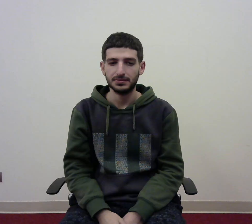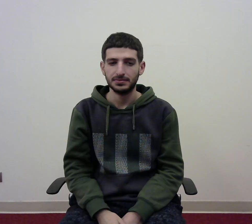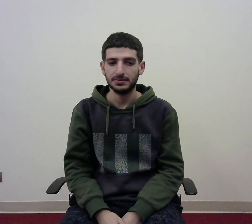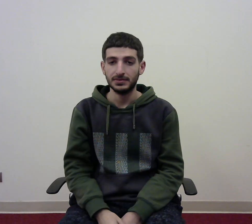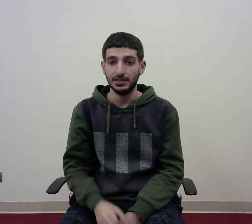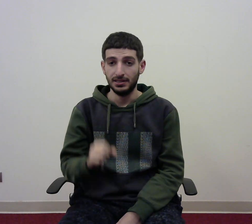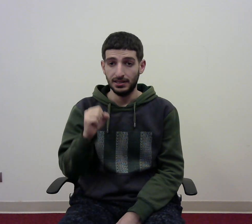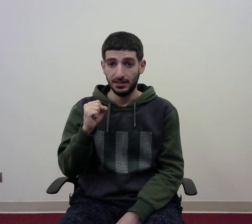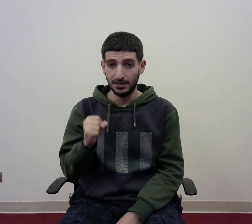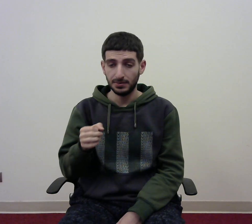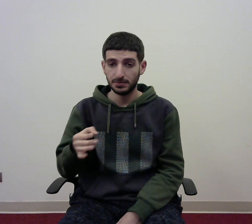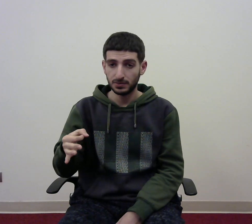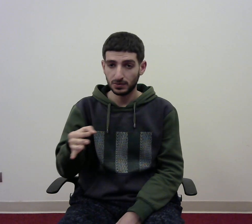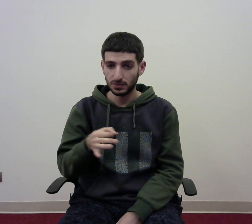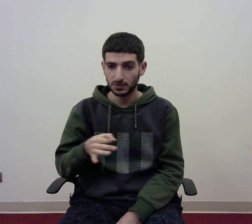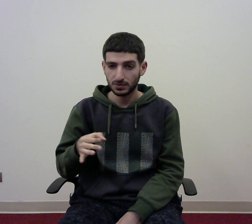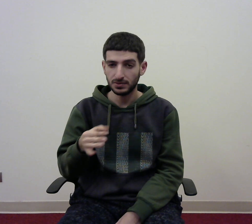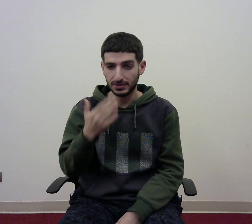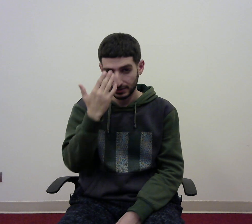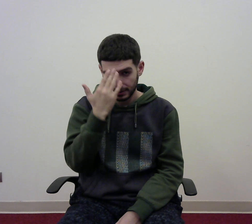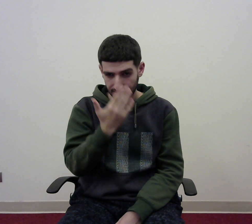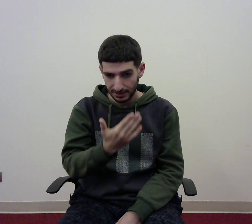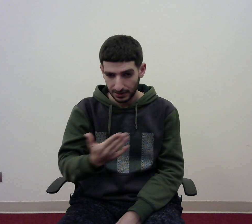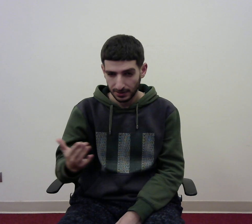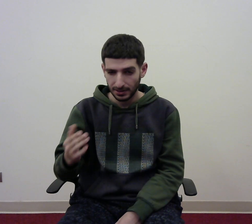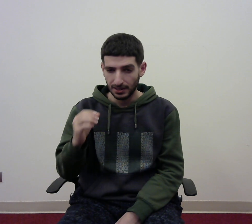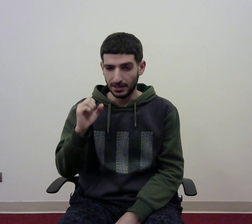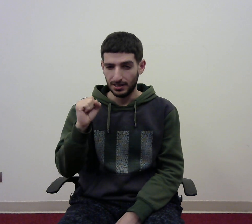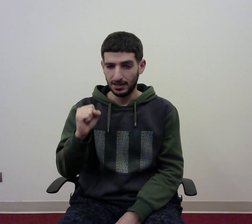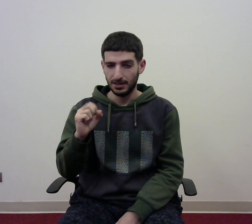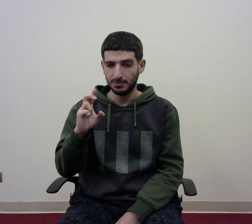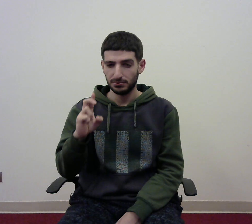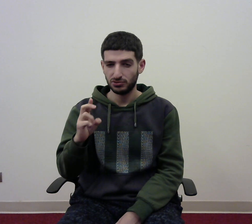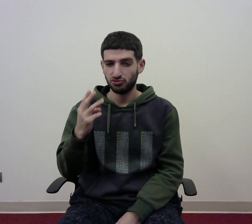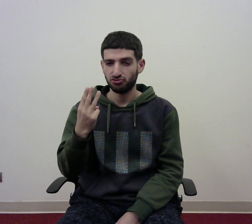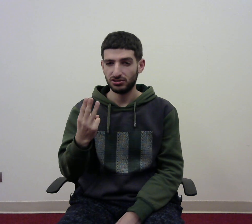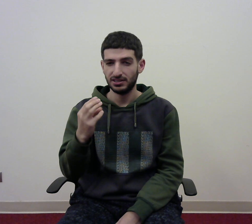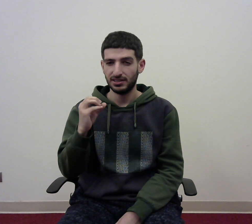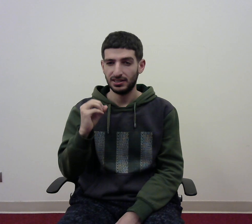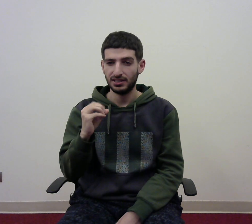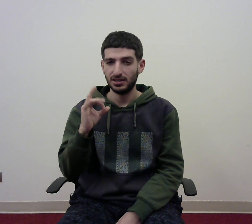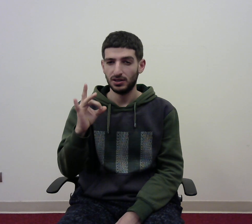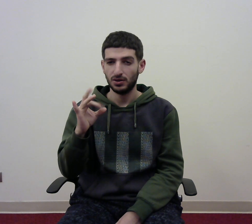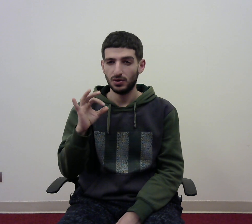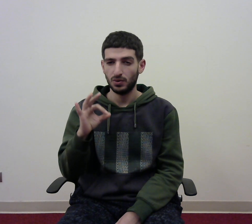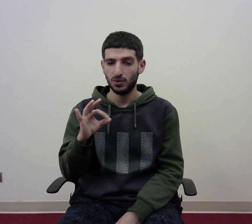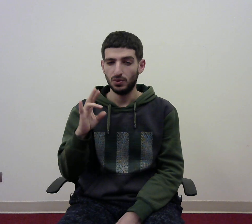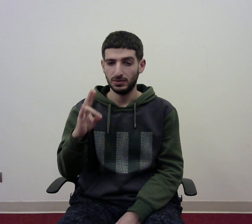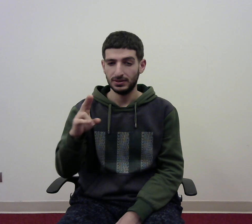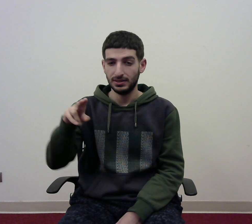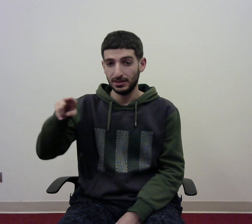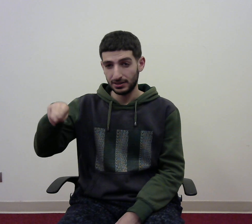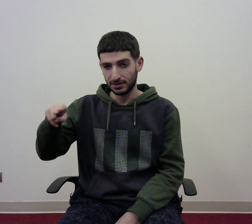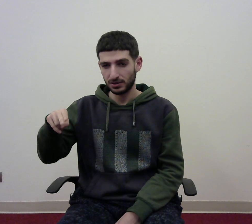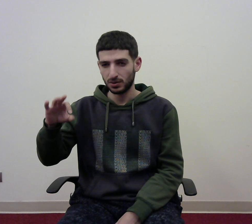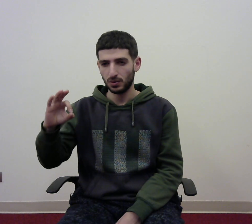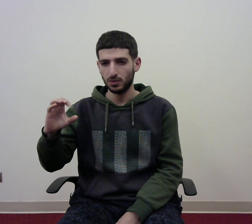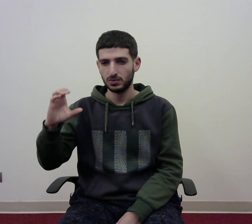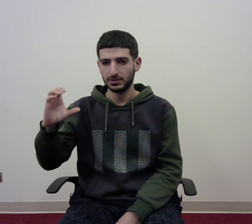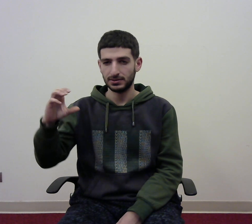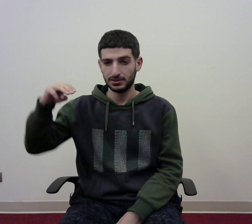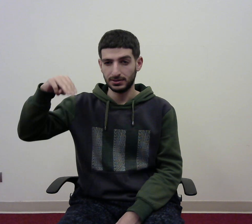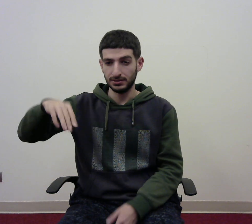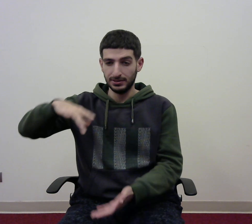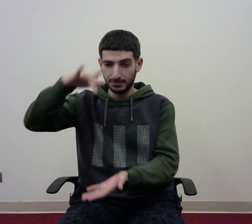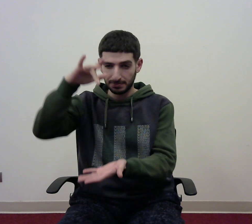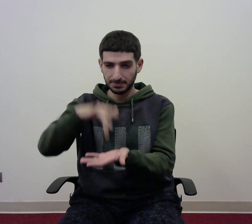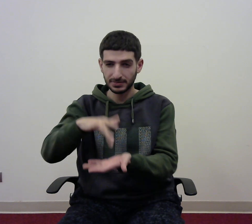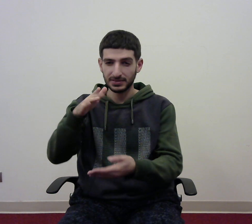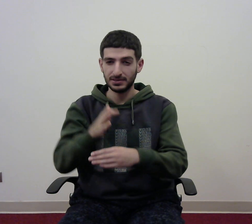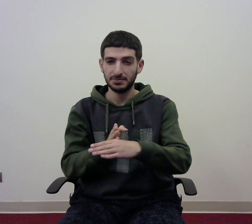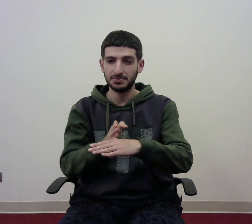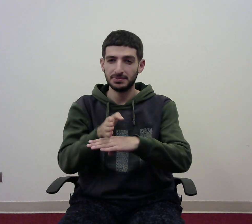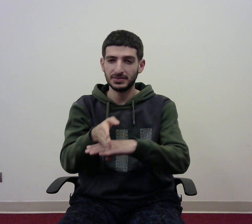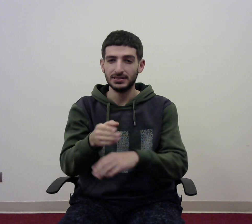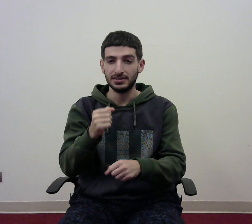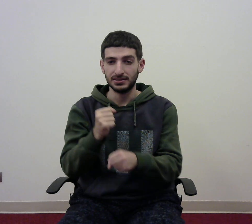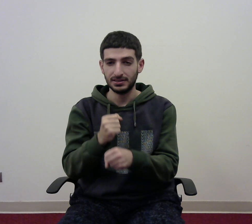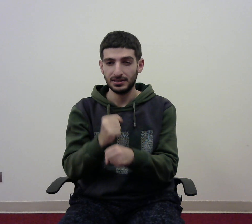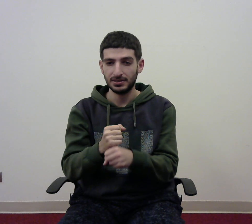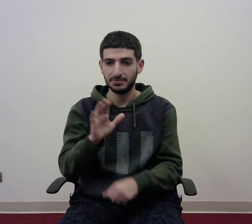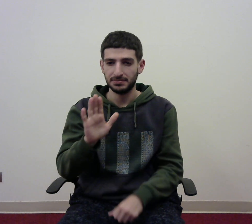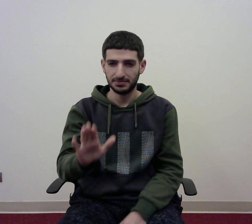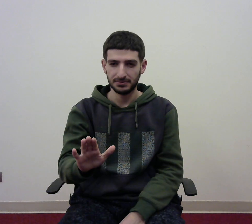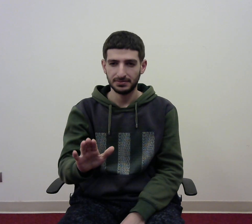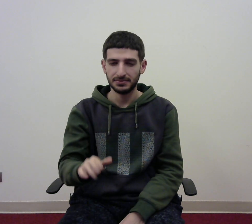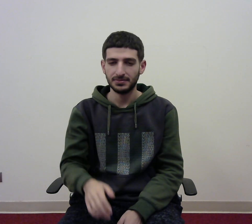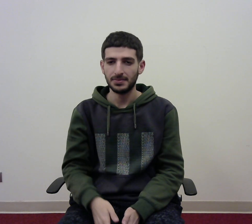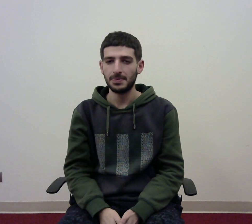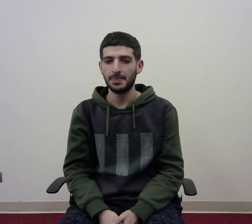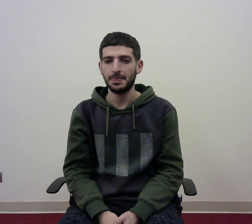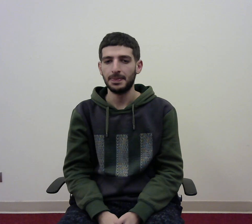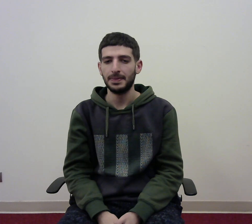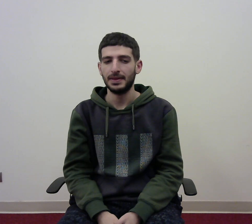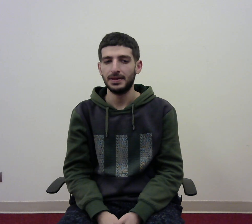Abşeron rayon sakinləri isə Abşeron DOST Mərkəzinə müraciət etməlidir